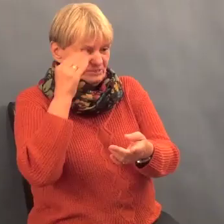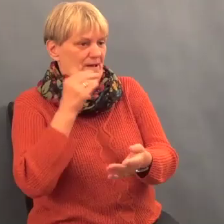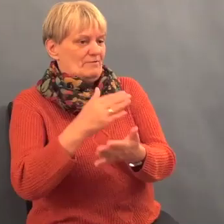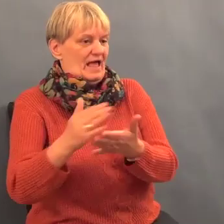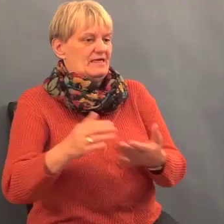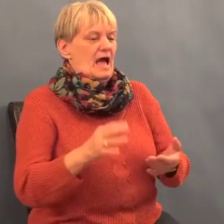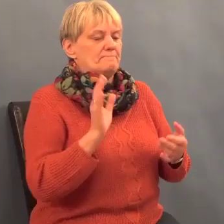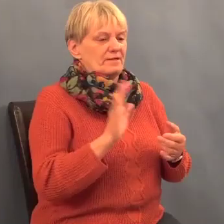Spał dalej.